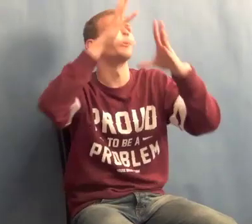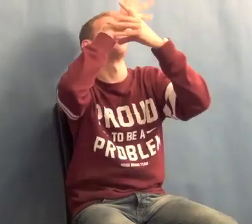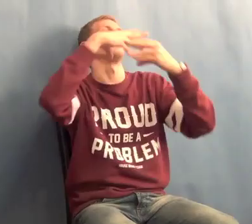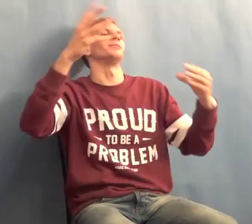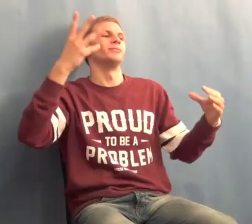Ulga.